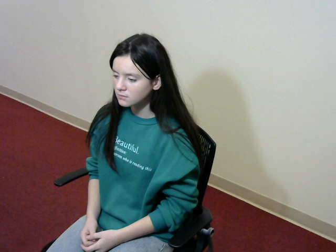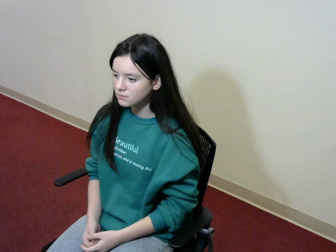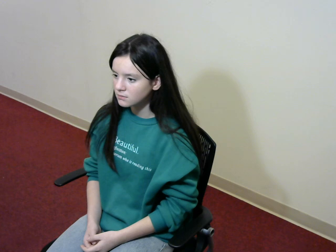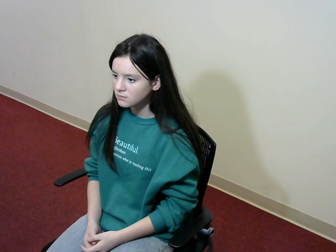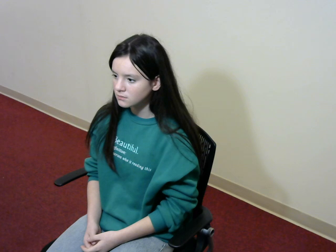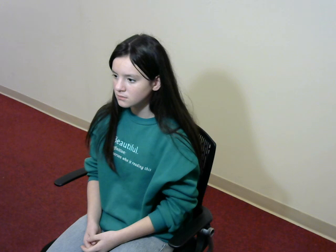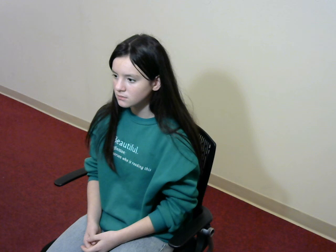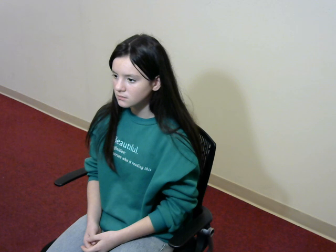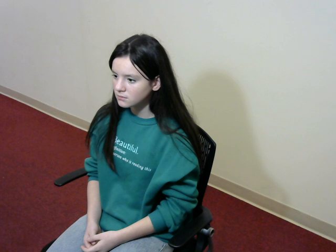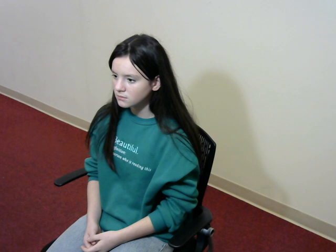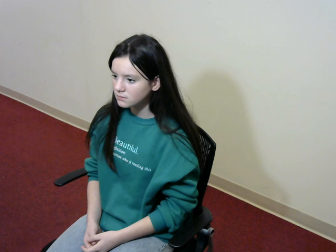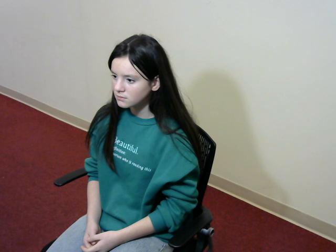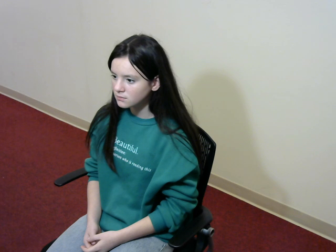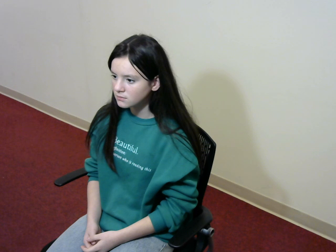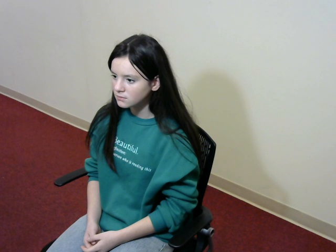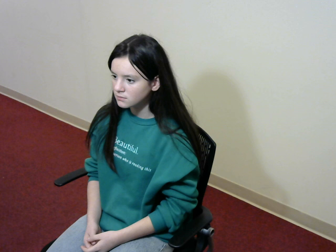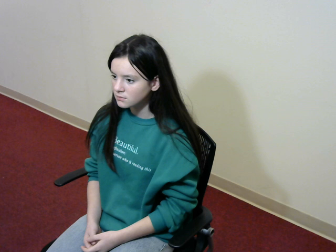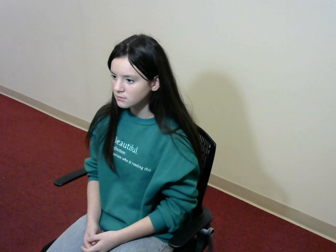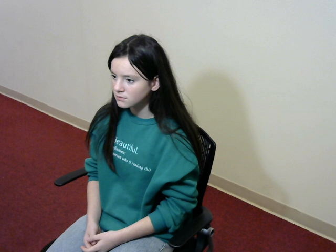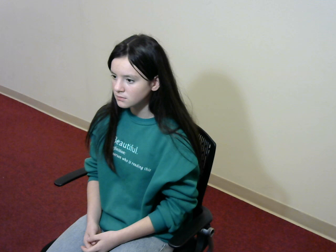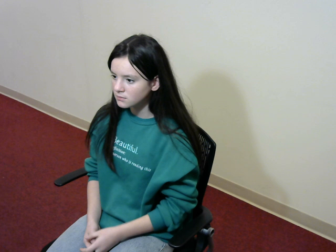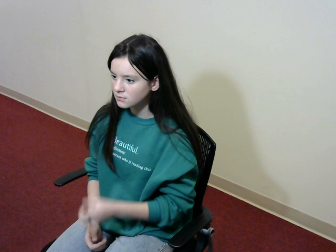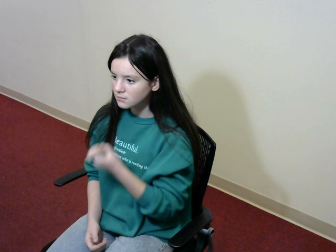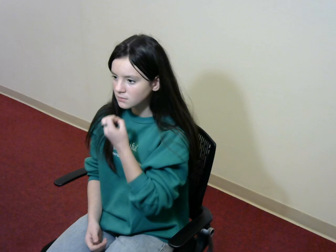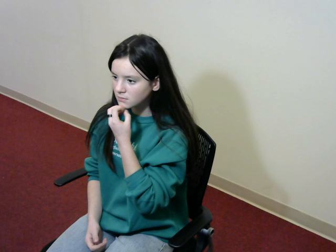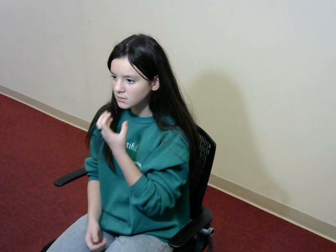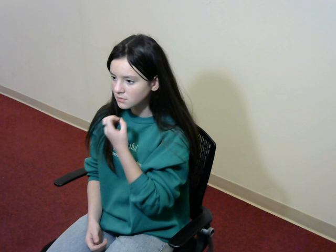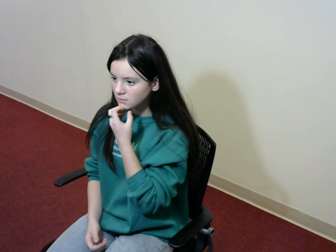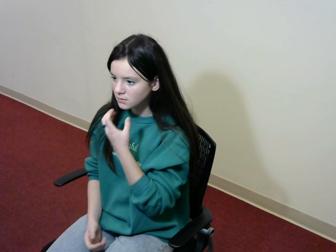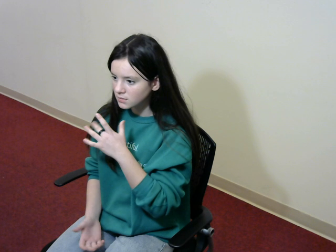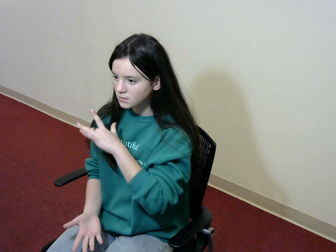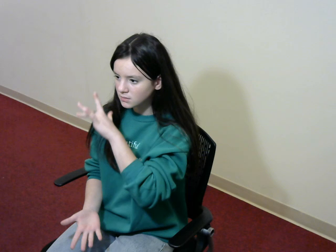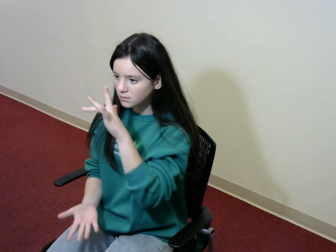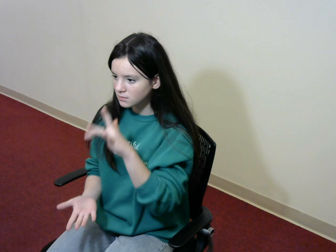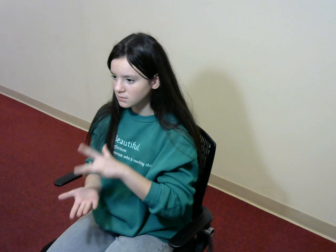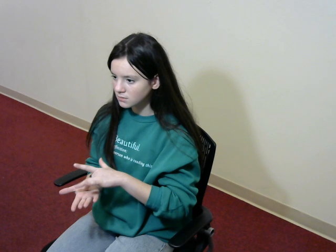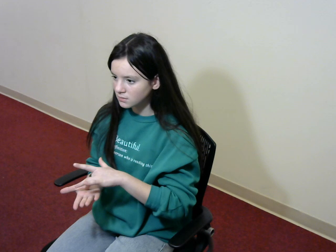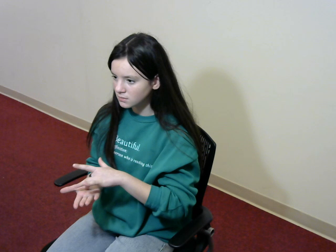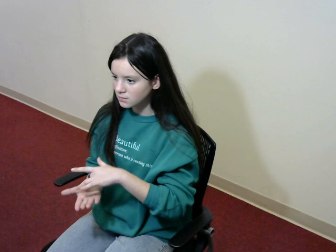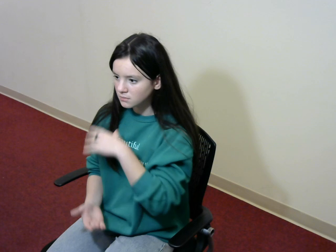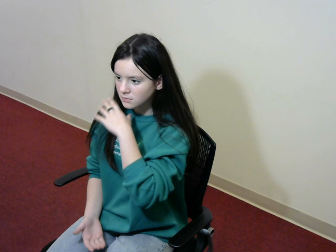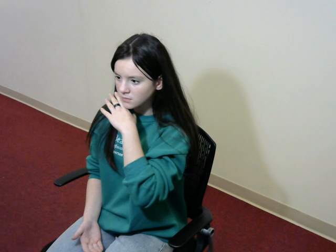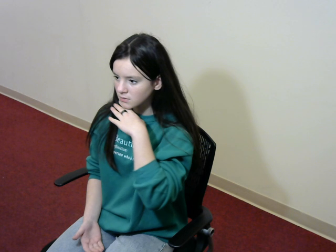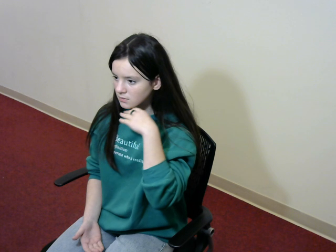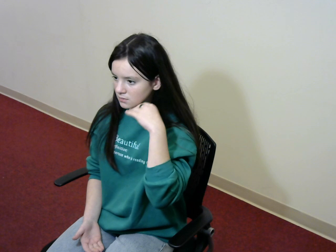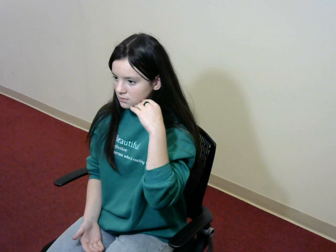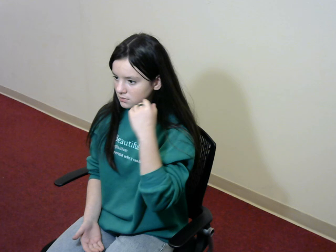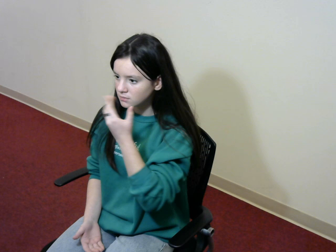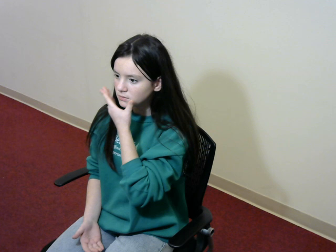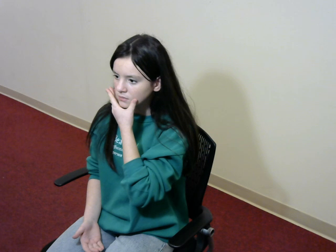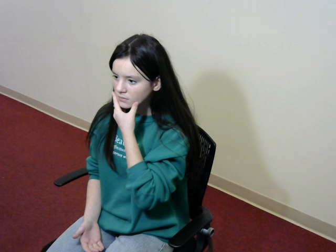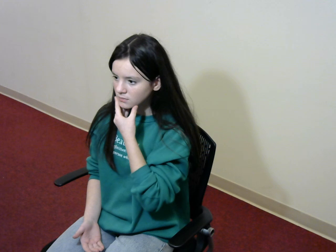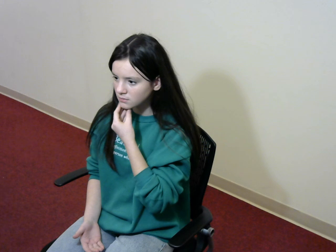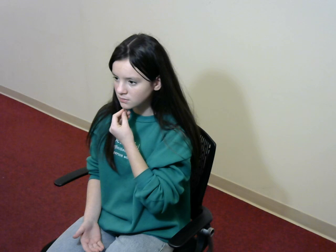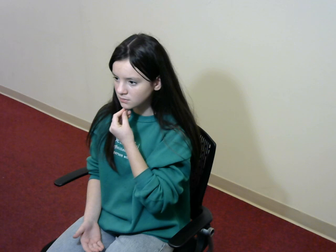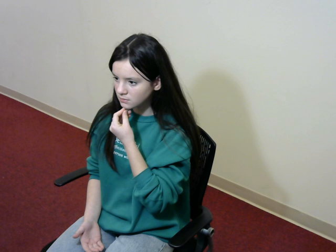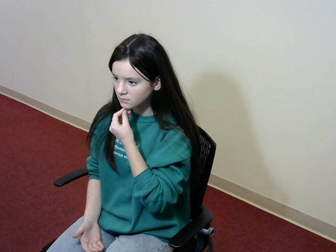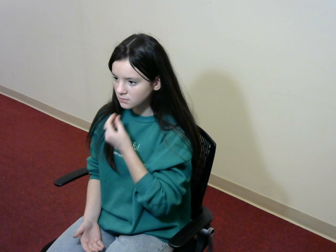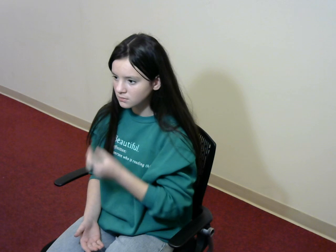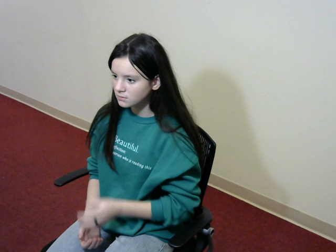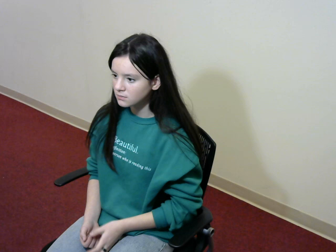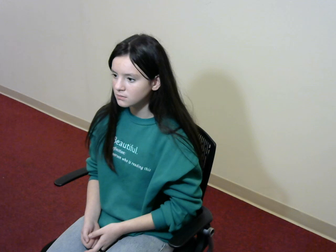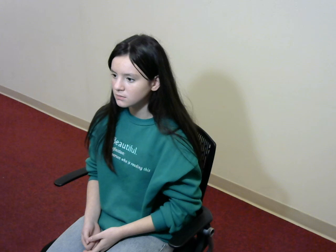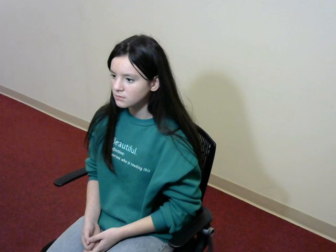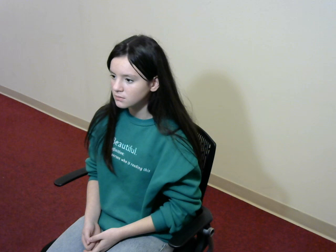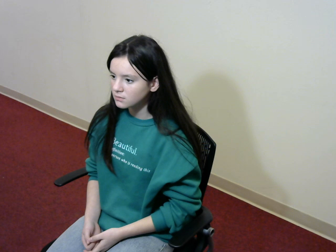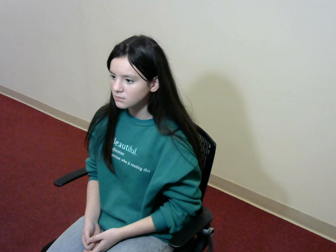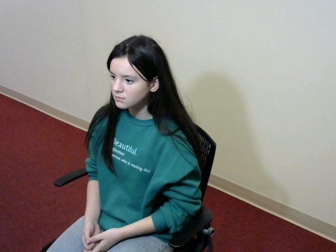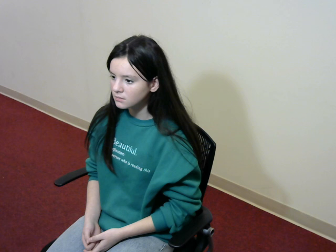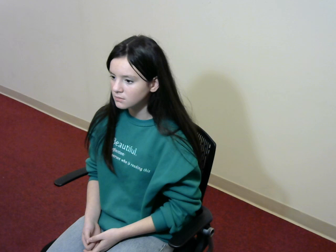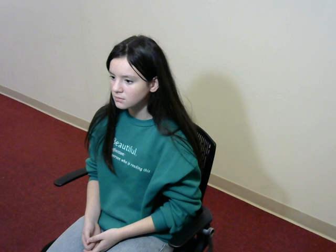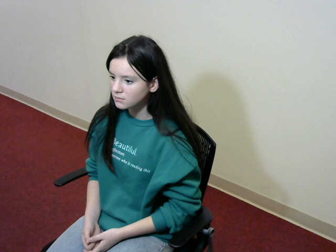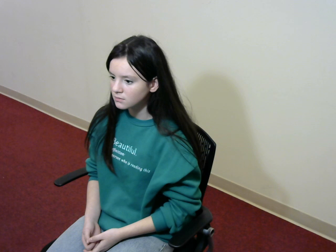Bakı şəhəri çox gözəldir